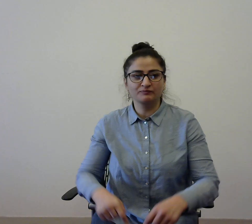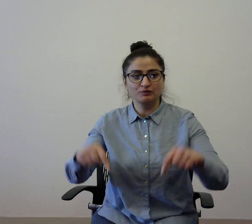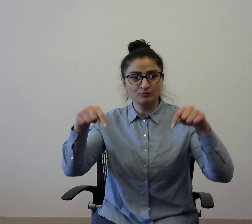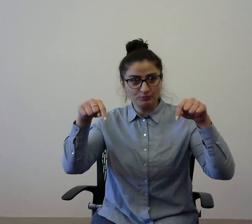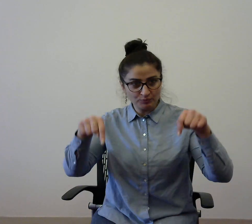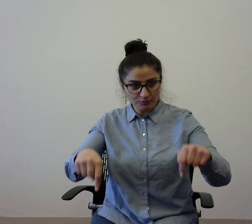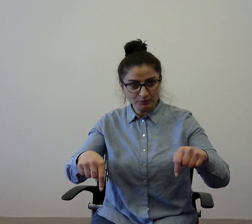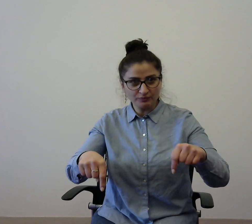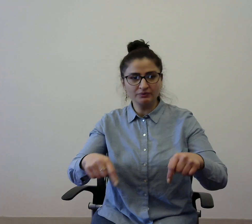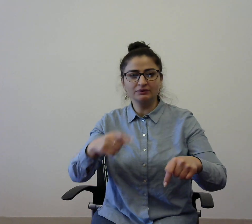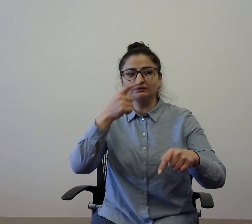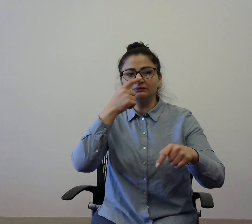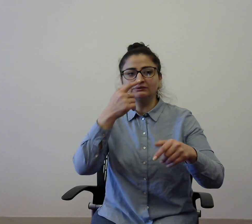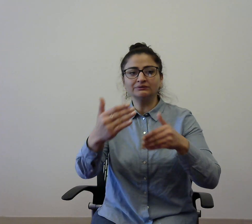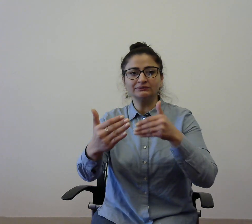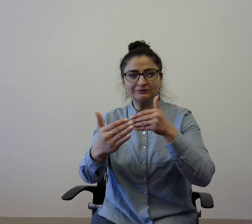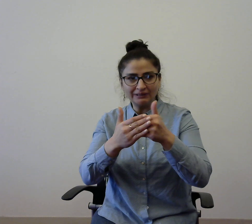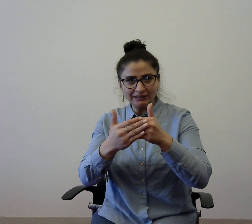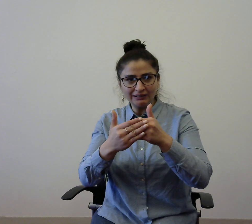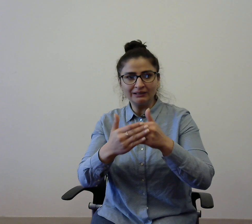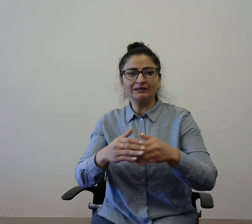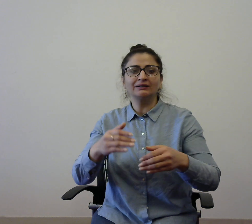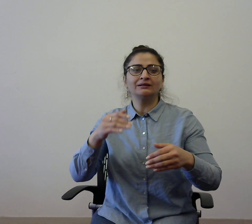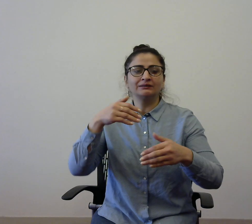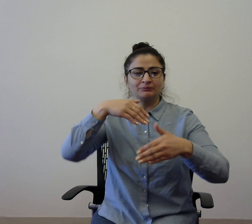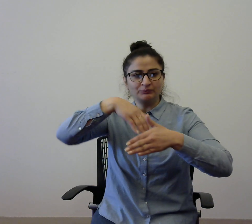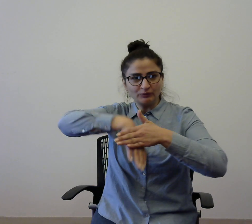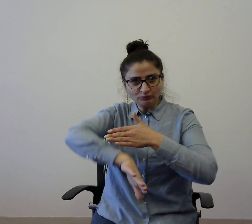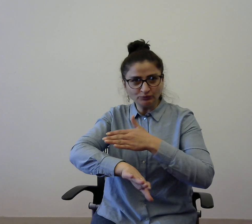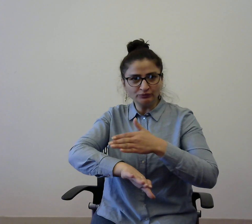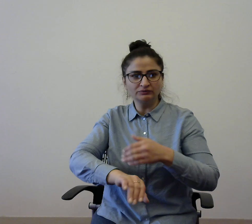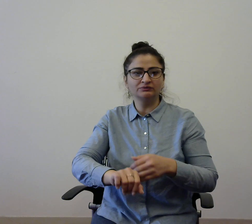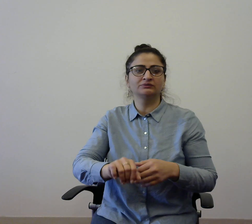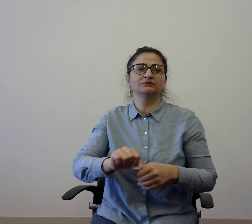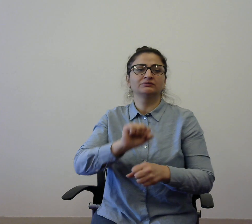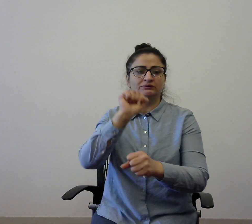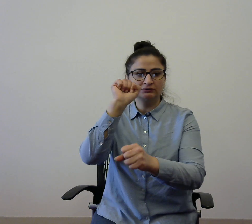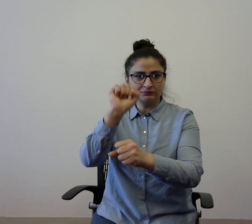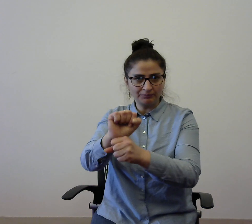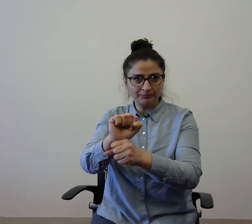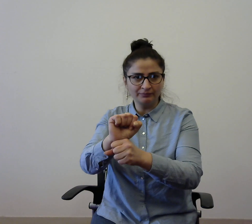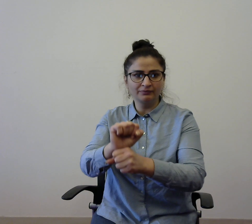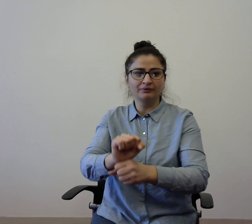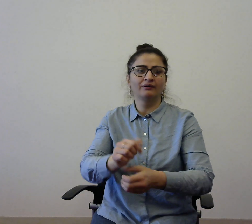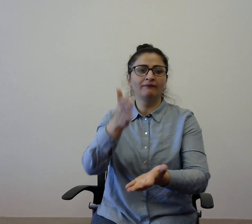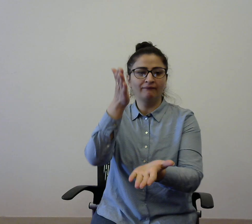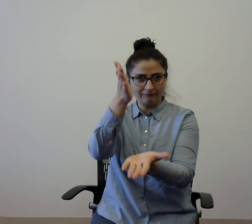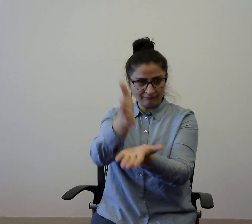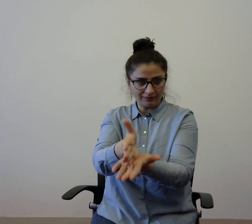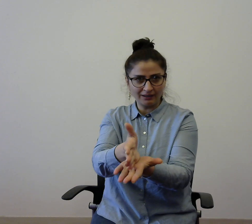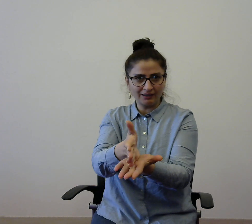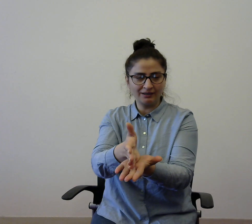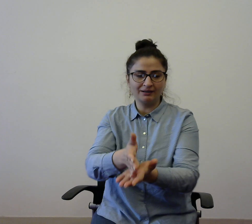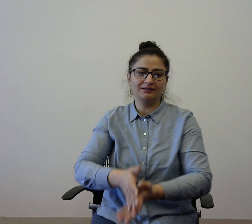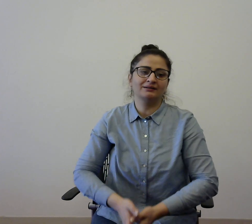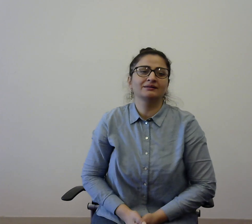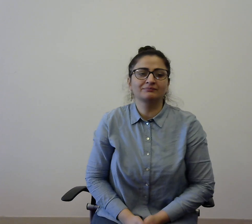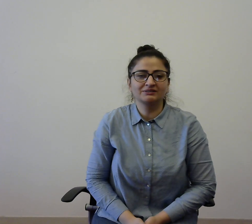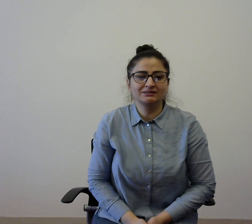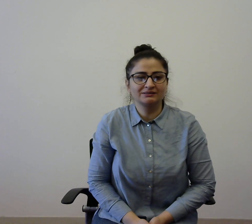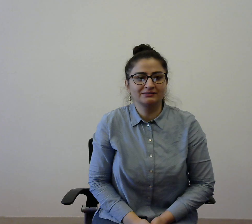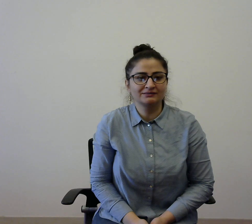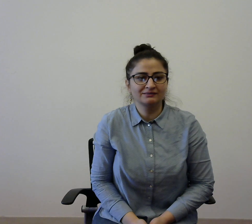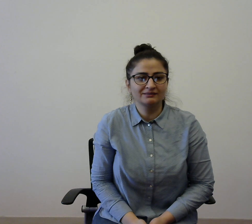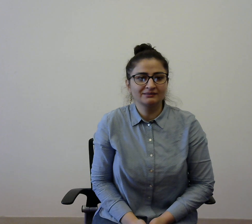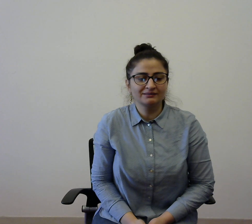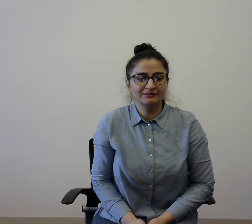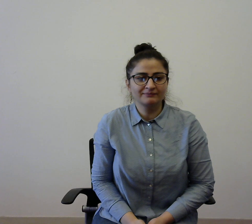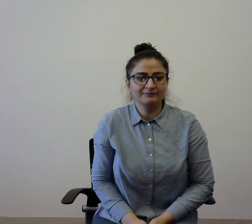Burda yaxınlıqda metro stansiyası varmı?